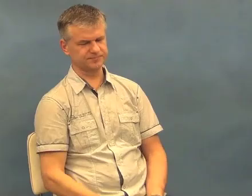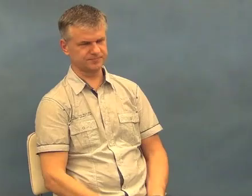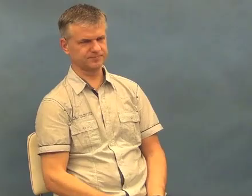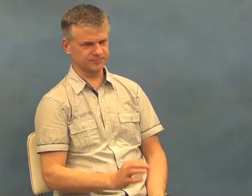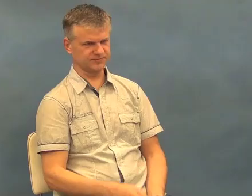Dobrze.